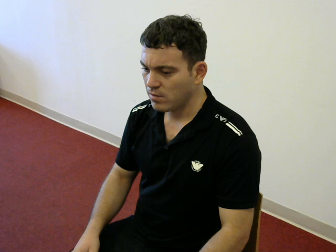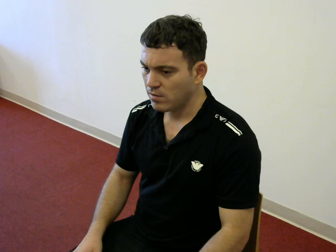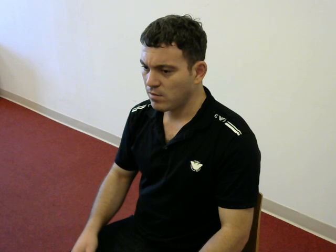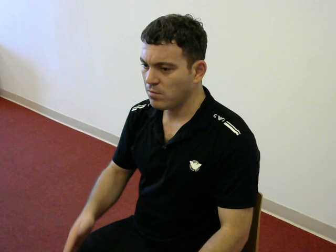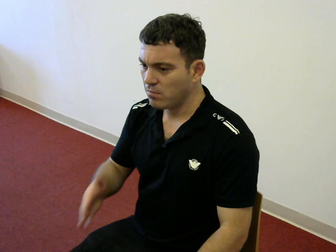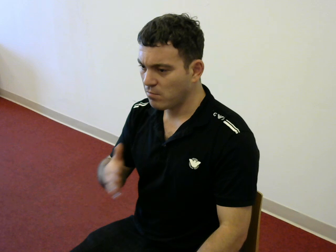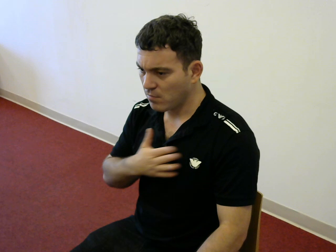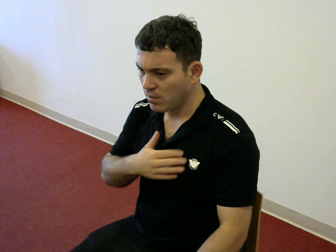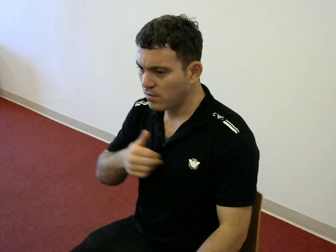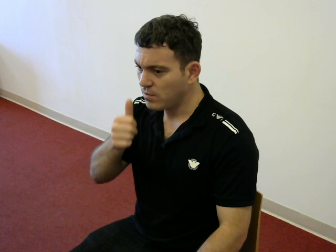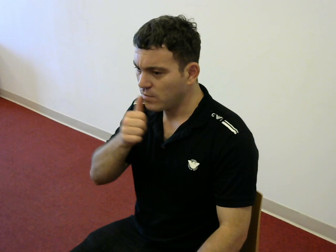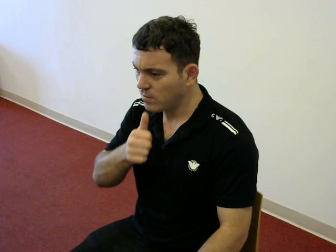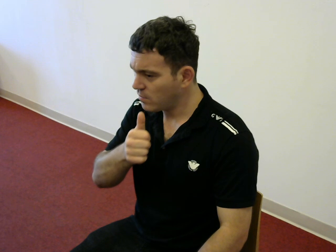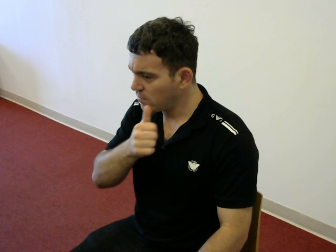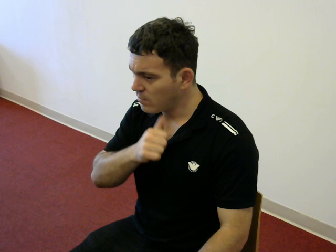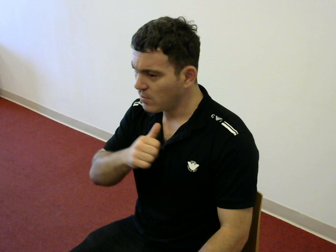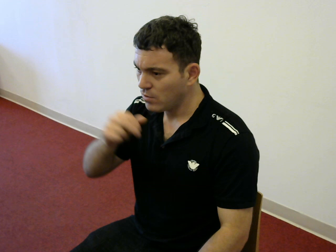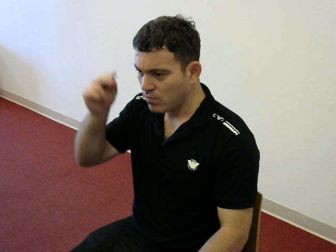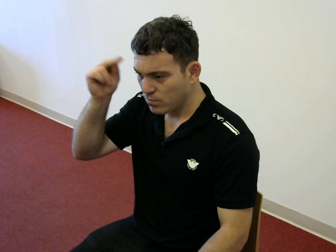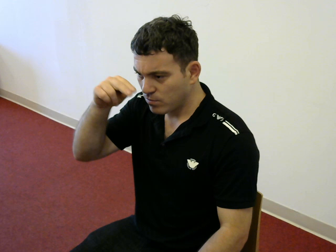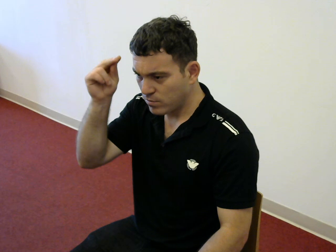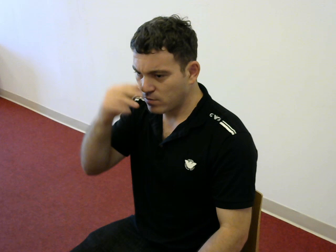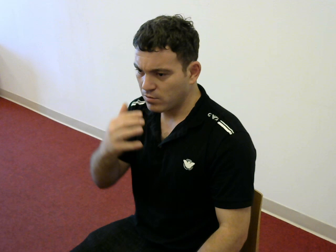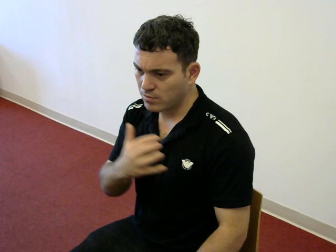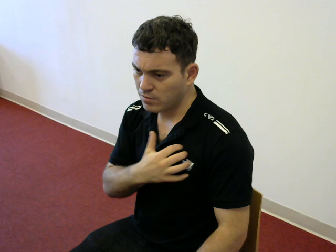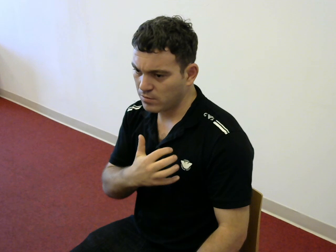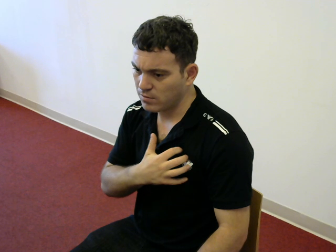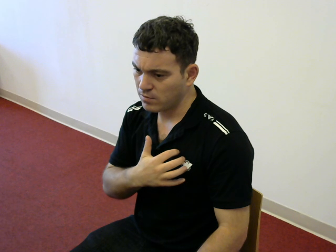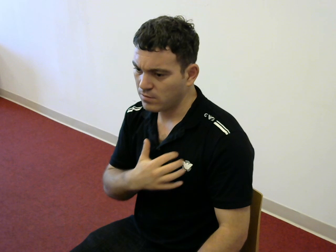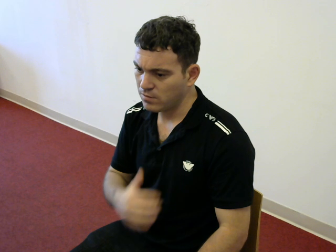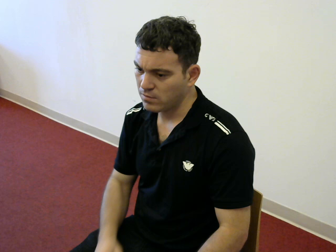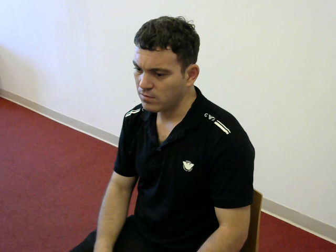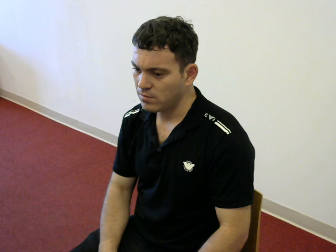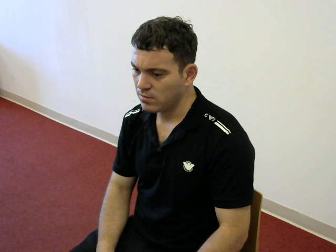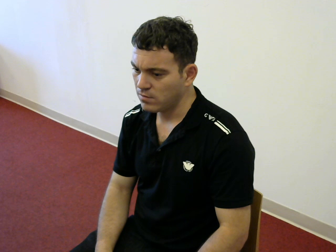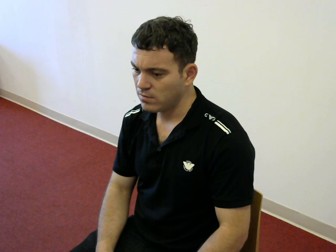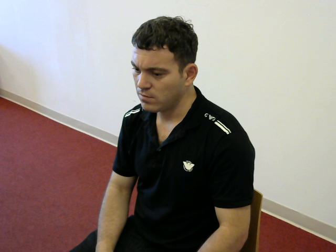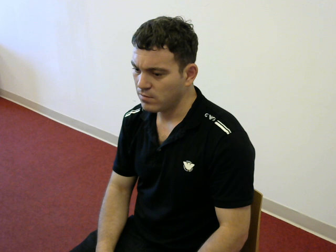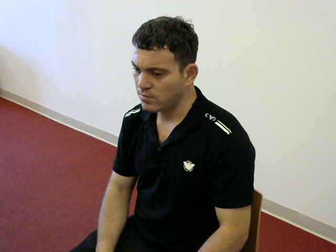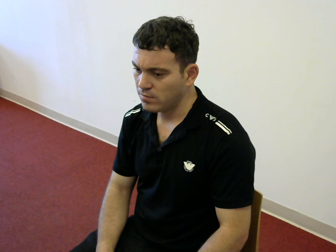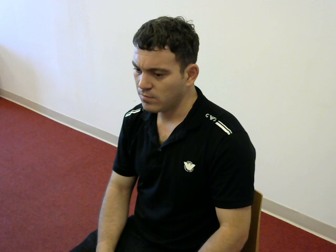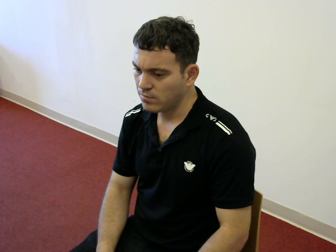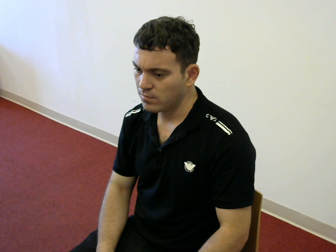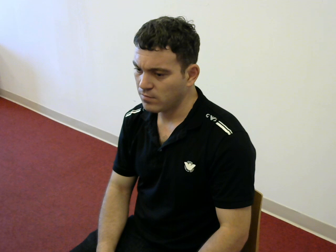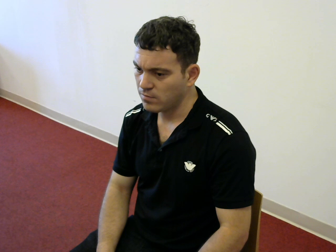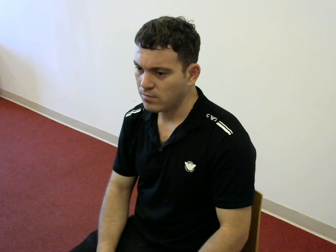Mən kodlaşdırma öyrənmək istəyirəm